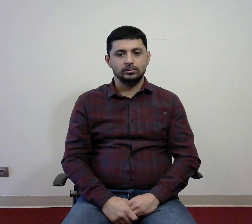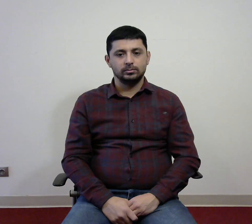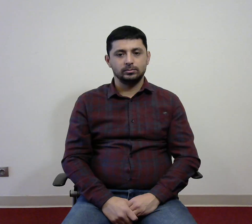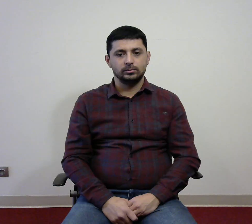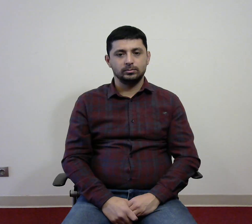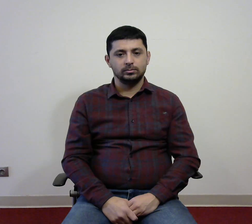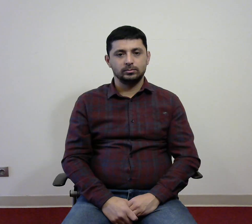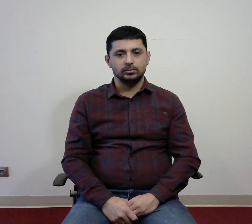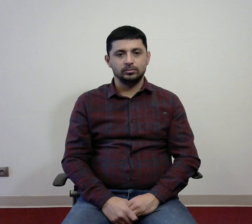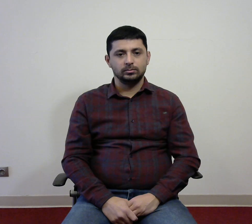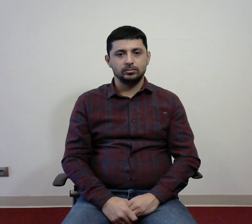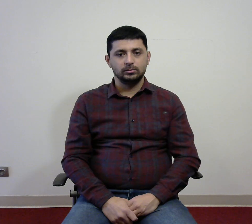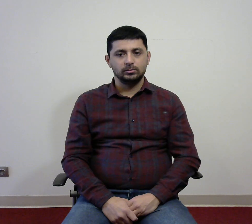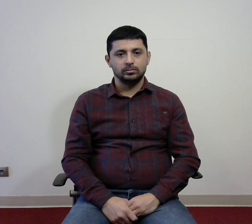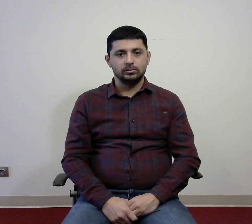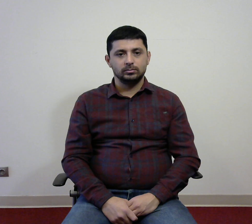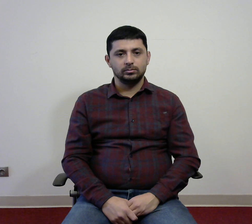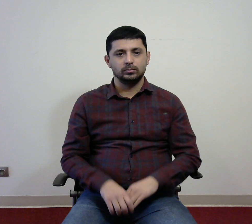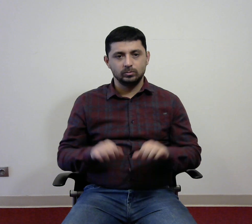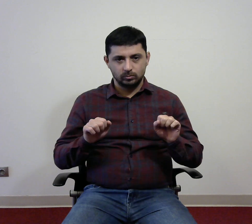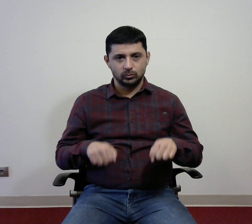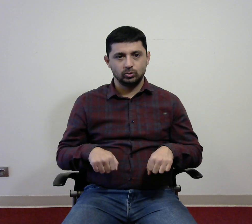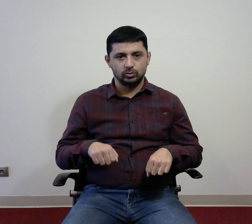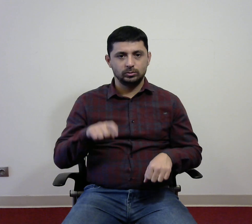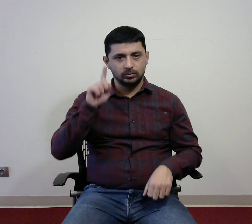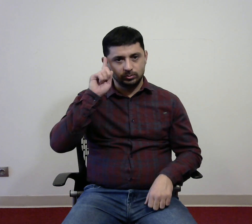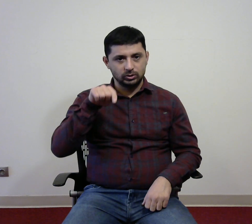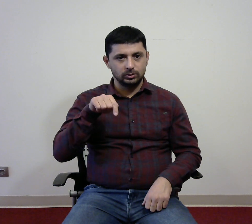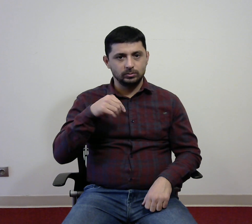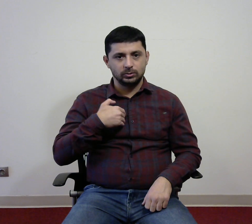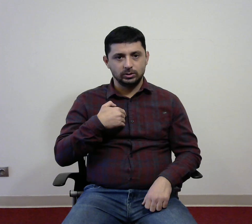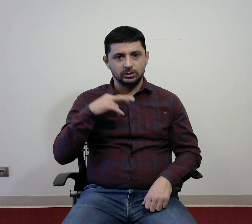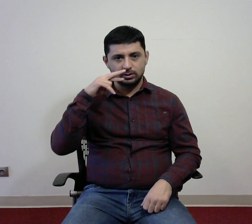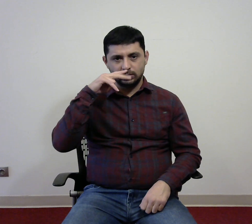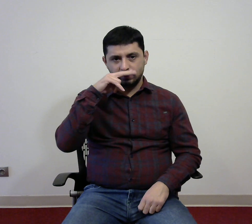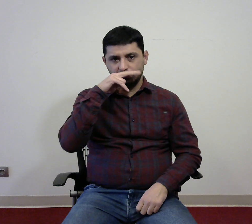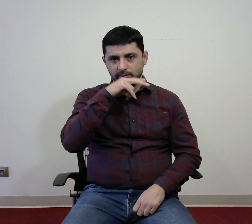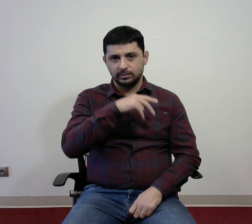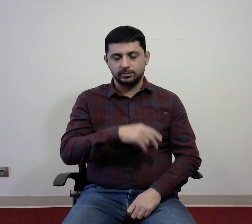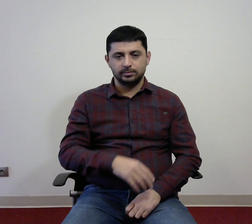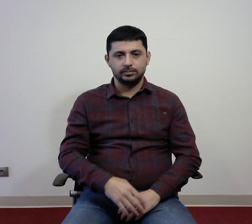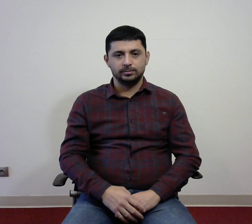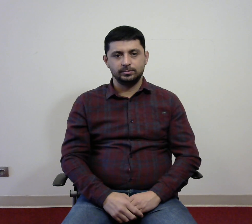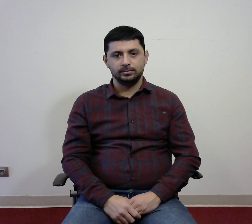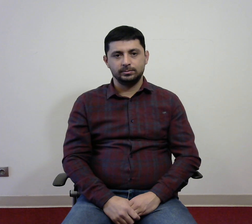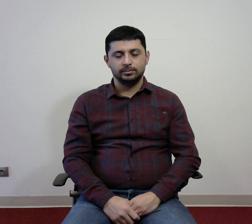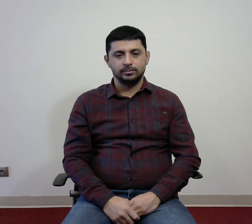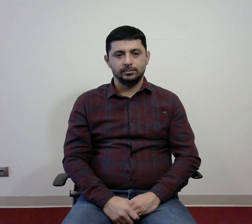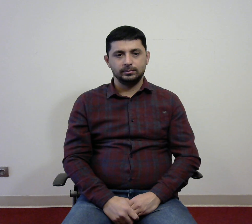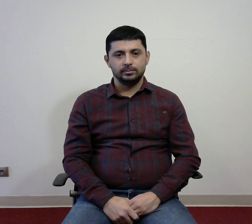Ola bilər mən zəhərlənmişəm